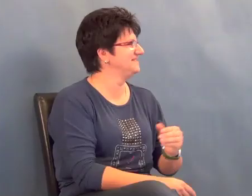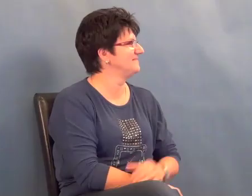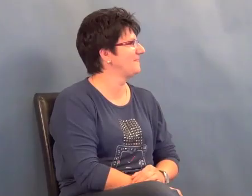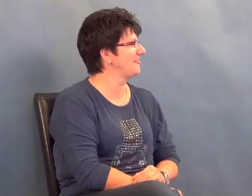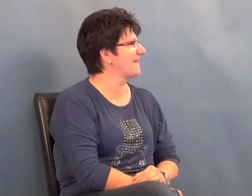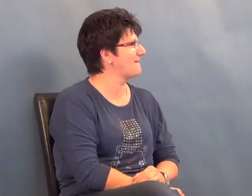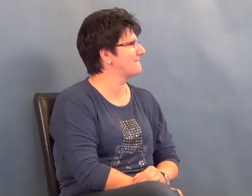To wszystko.